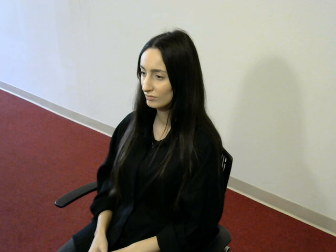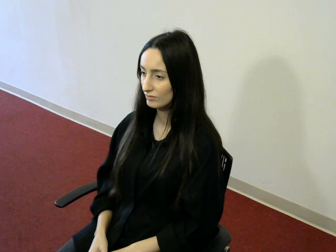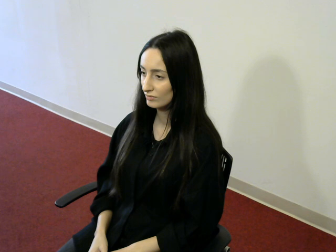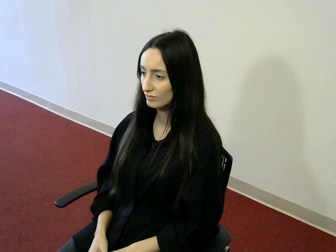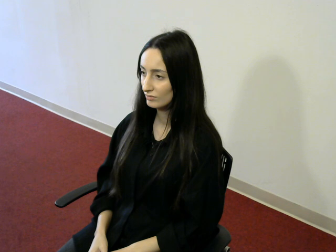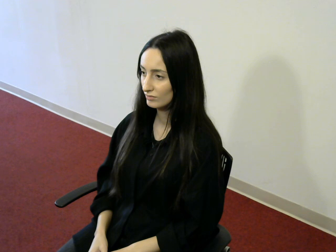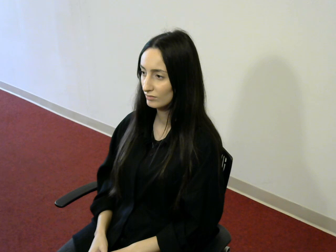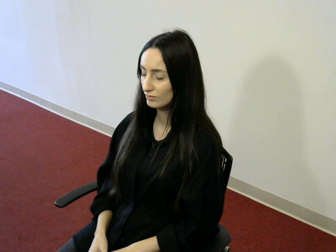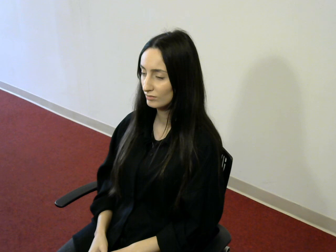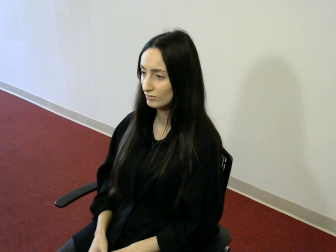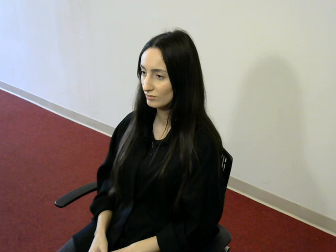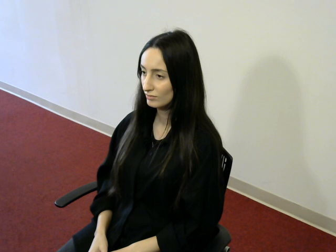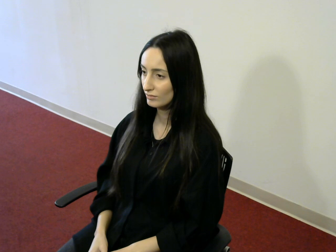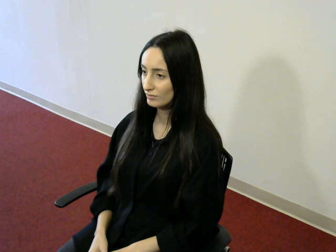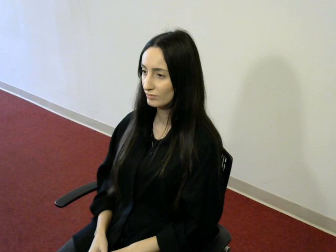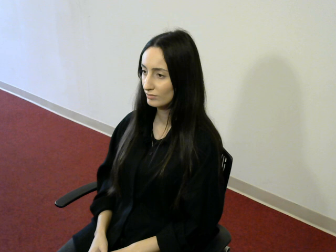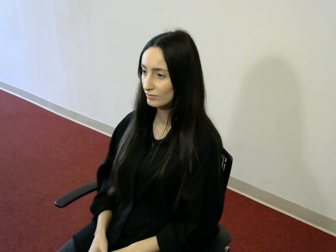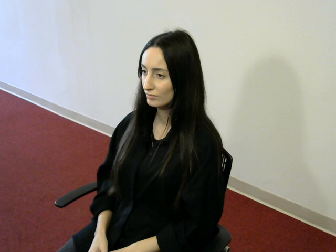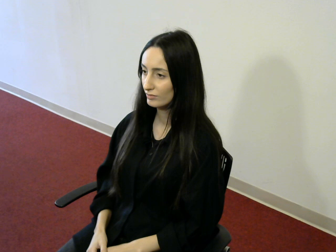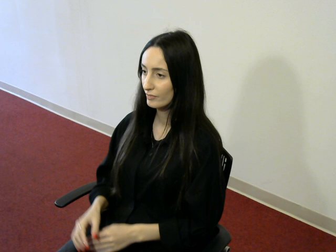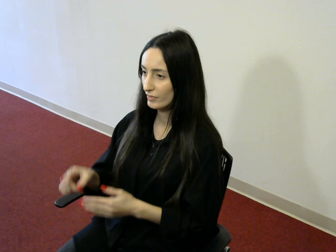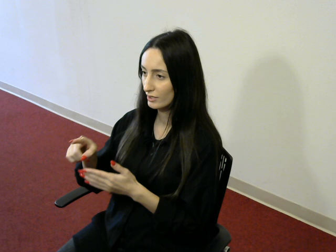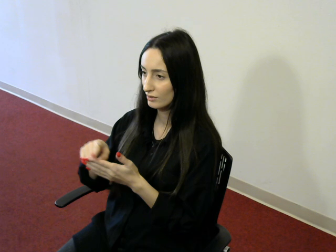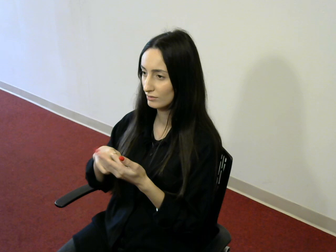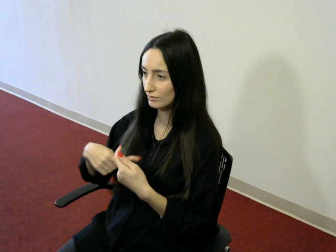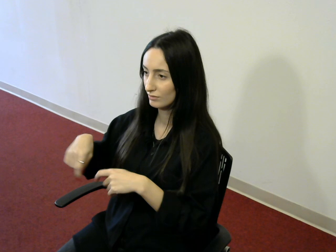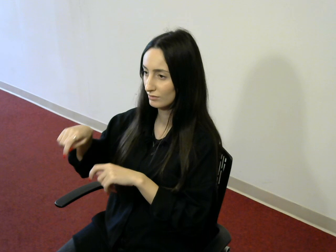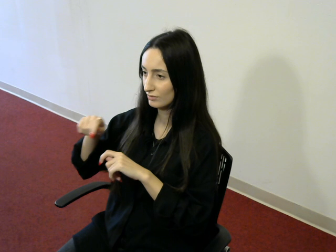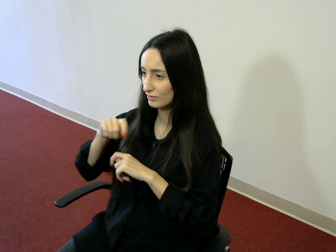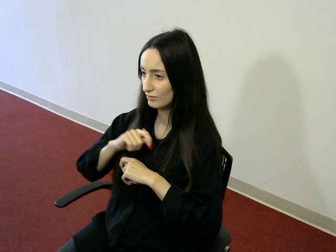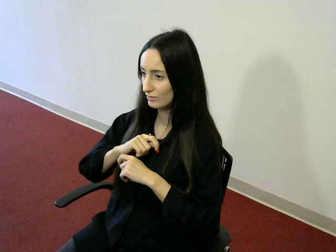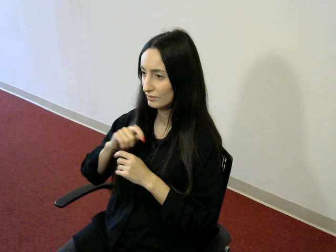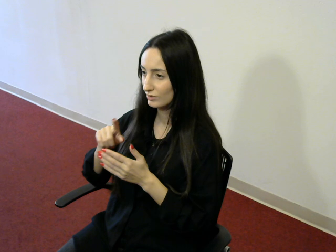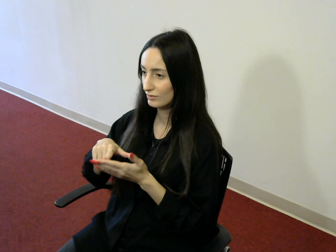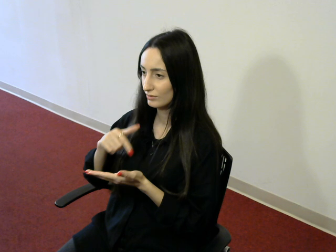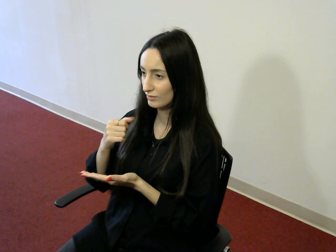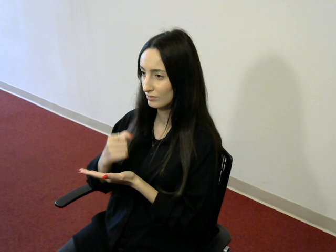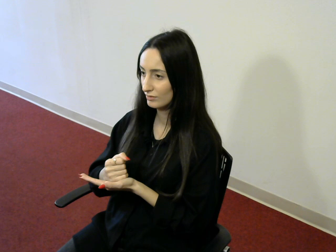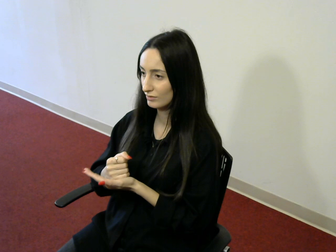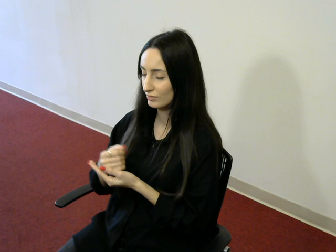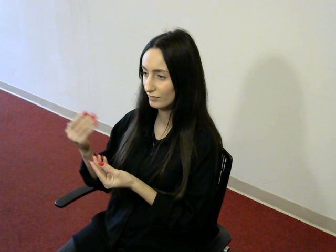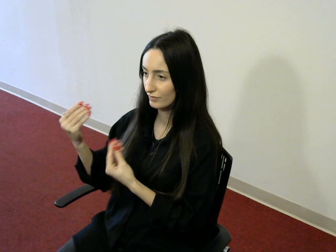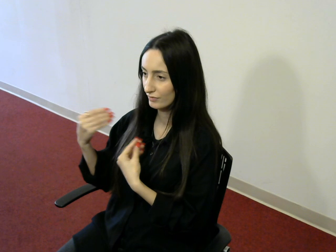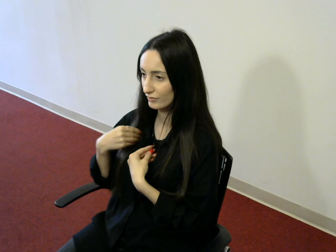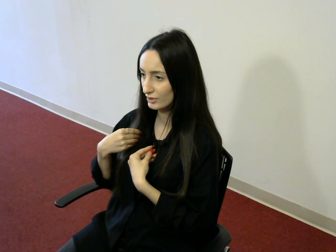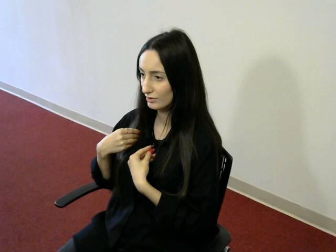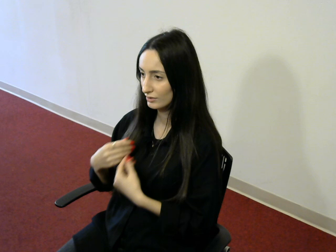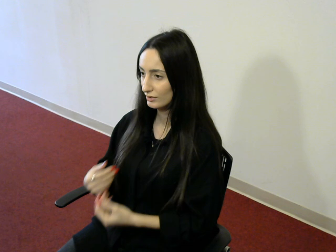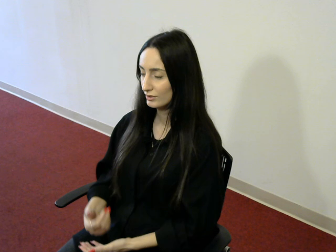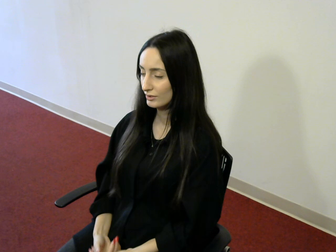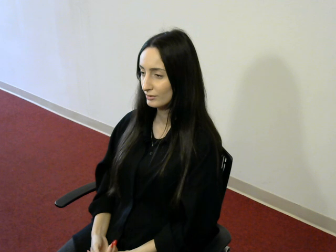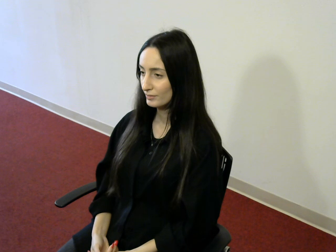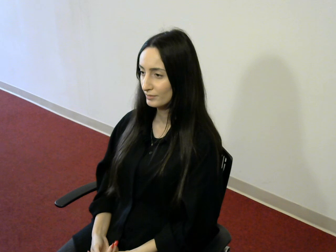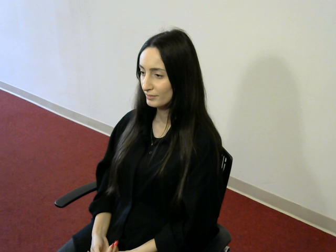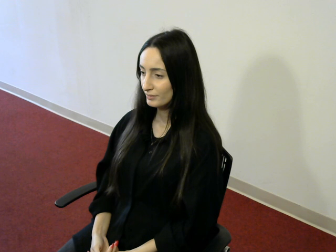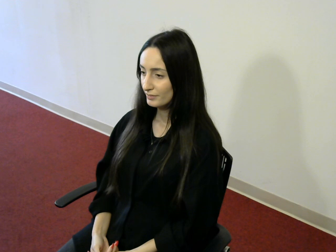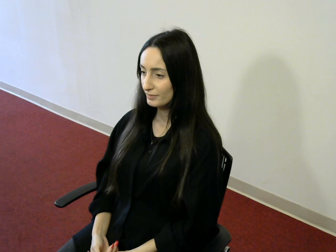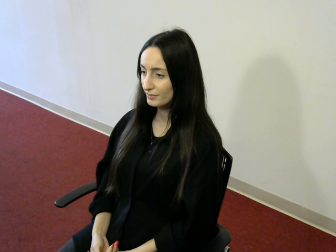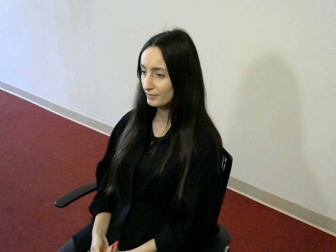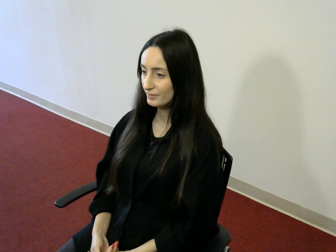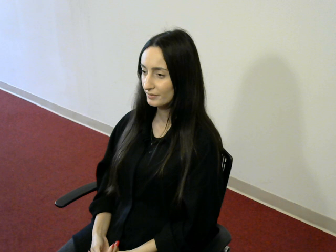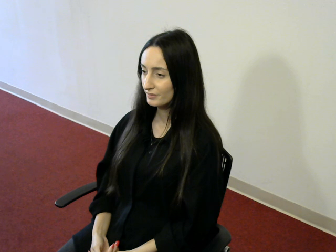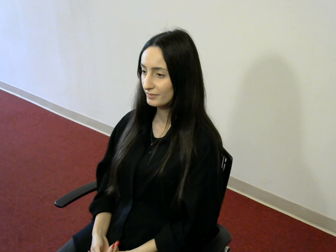Etibarnamə notariusda verilir